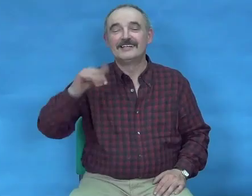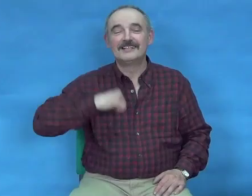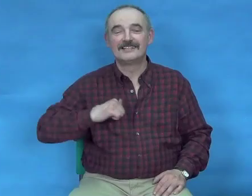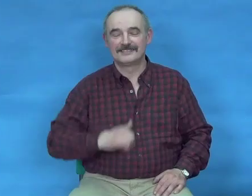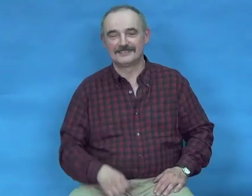Czekam.